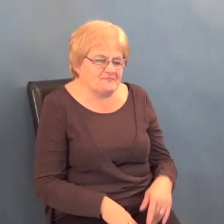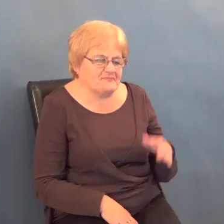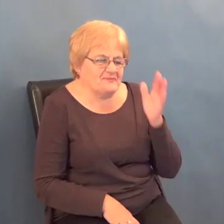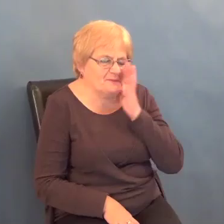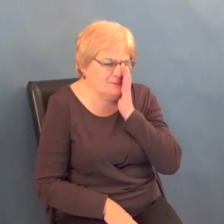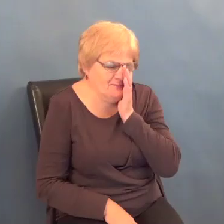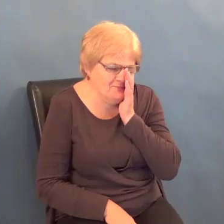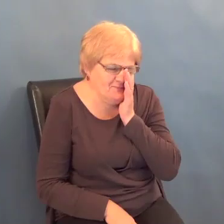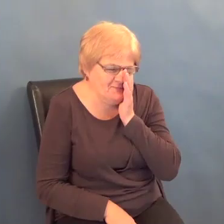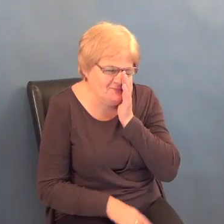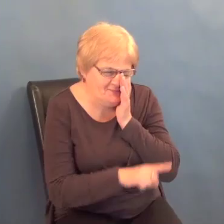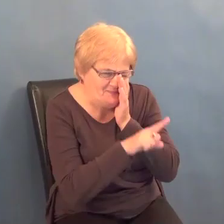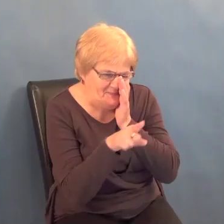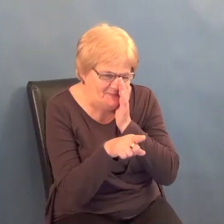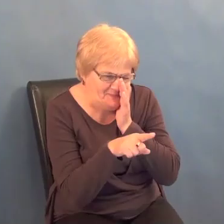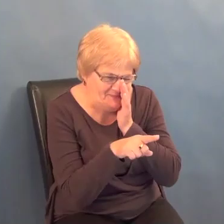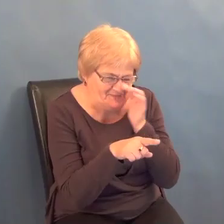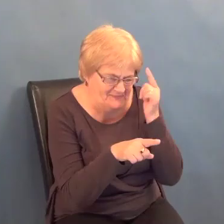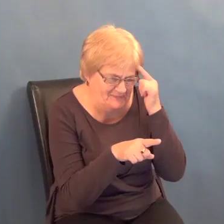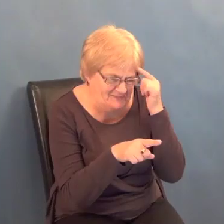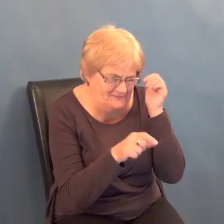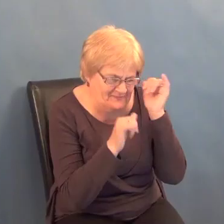Zapamiętać.